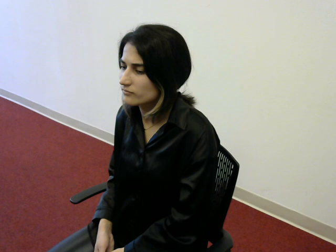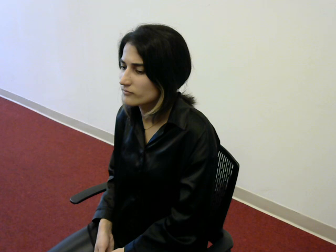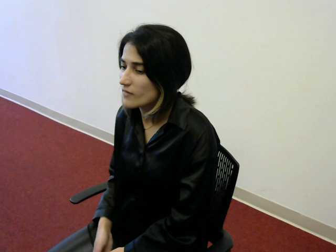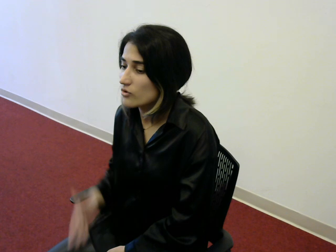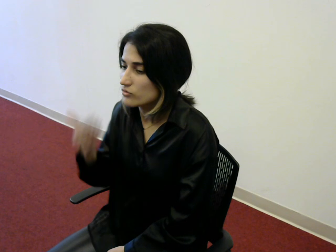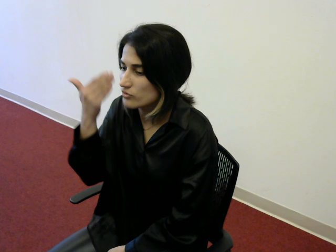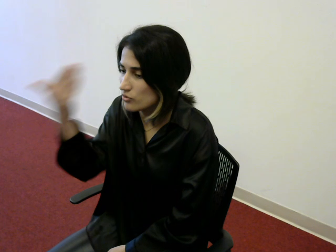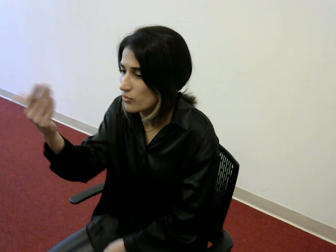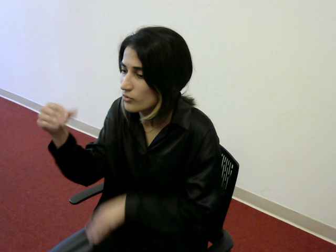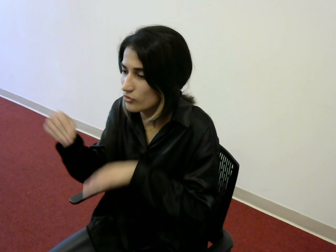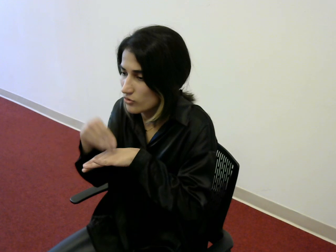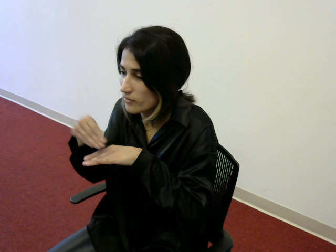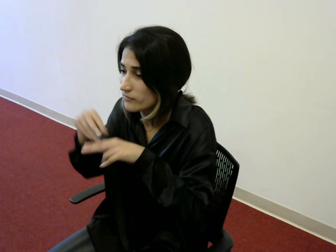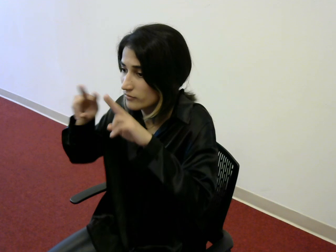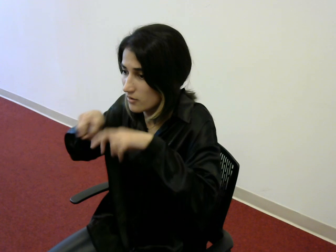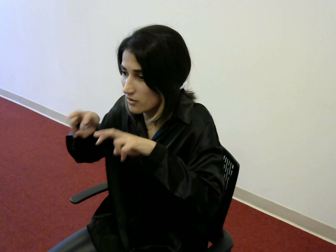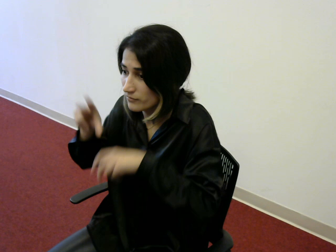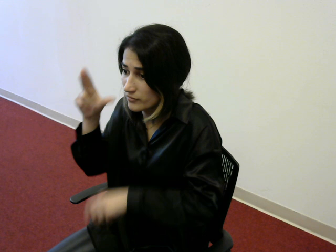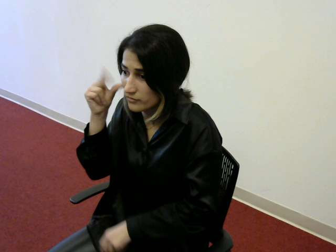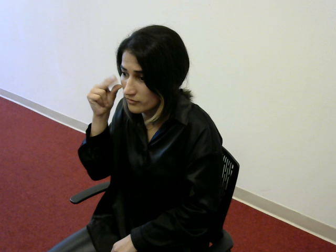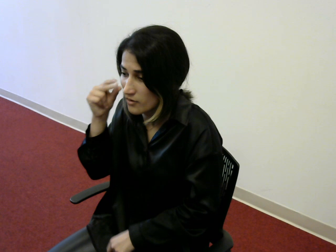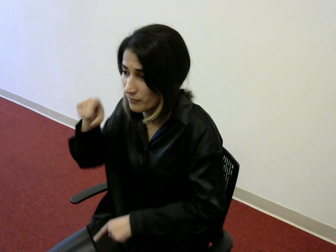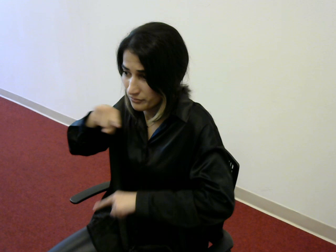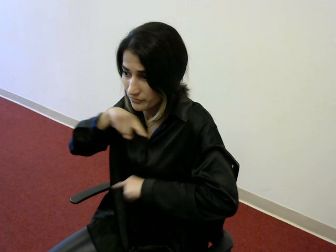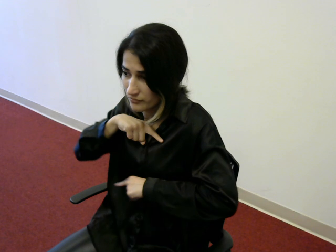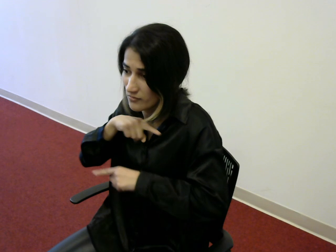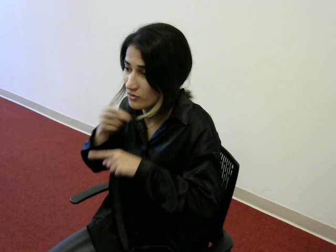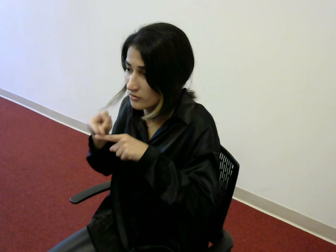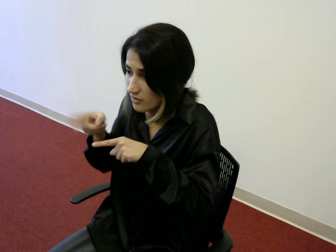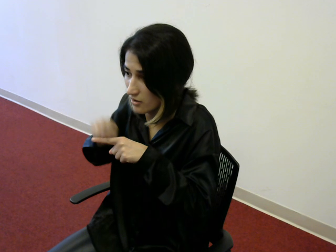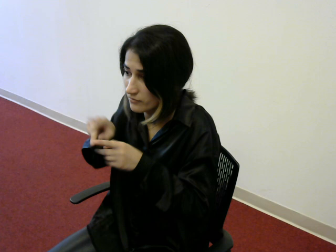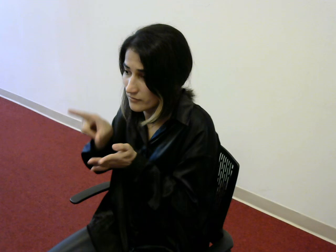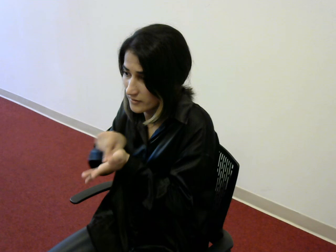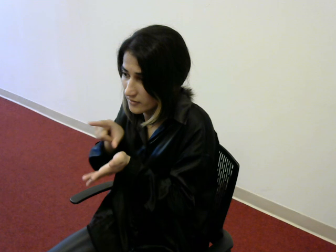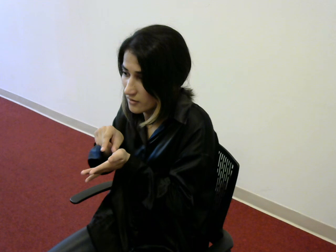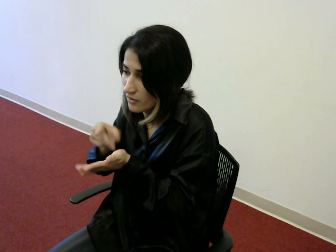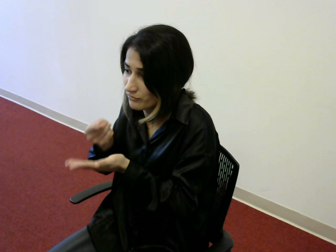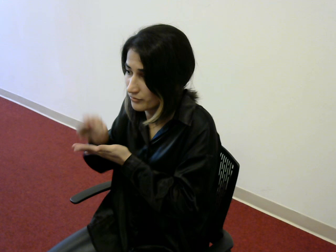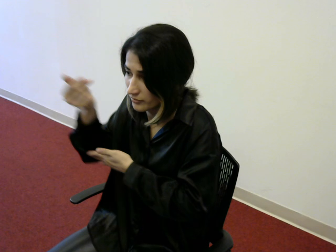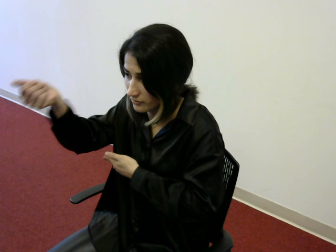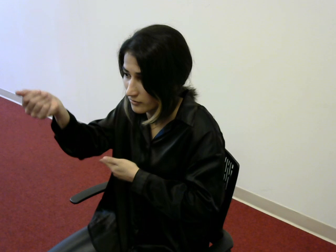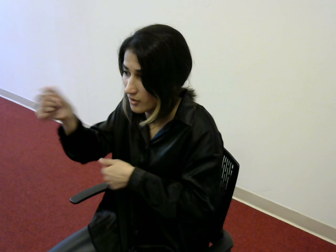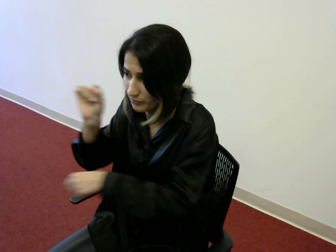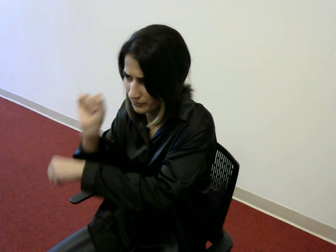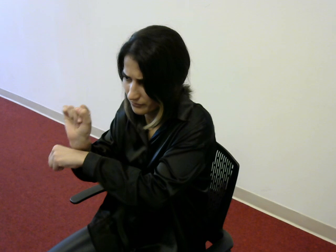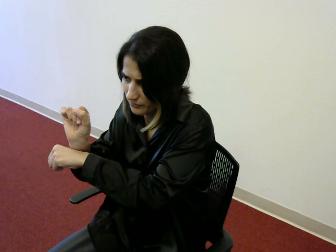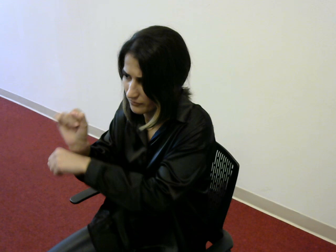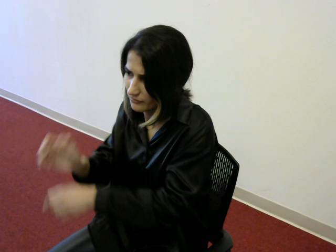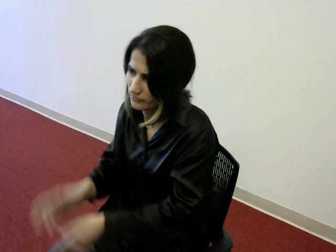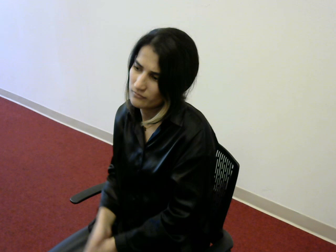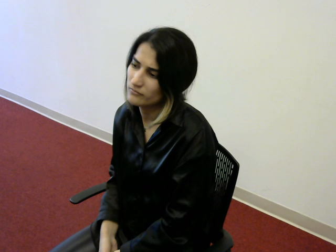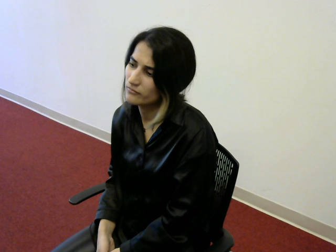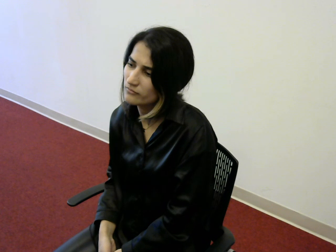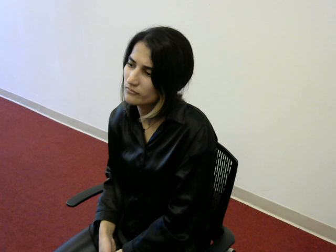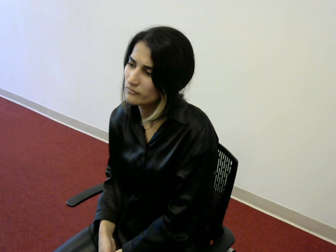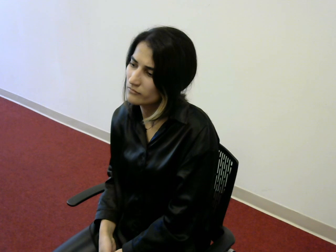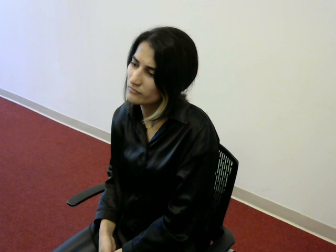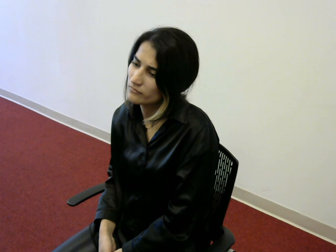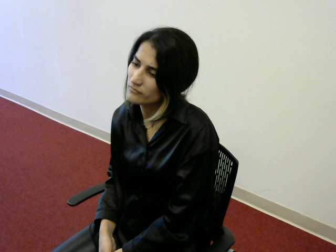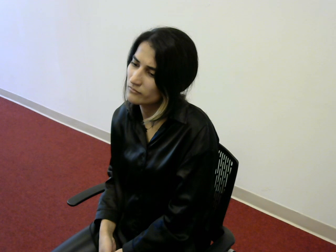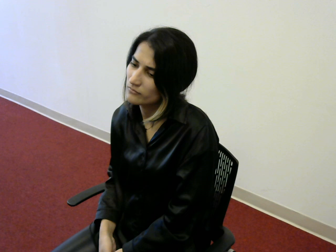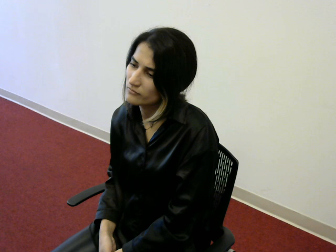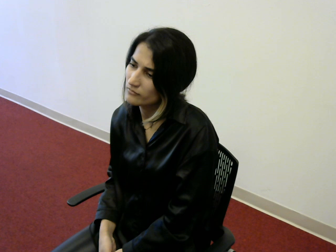Sizin həyat yoldaşınızın müayinə tarixi çatdığı üçün pensiya ödənişi dayanıb